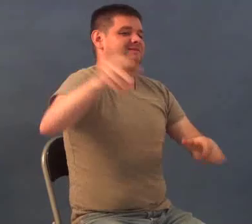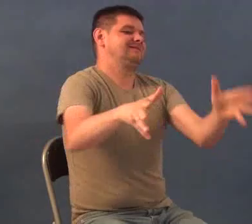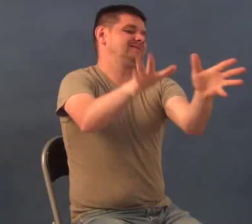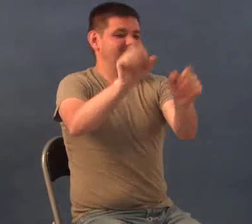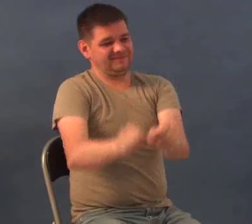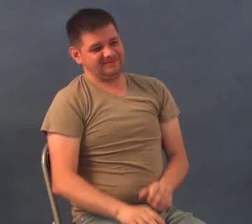Policjant biegnie za nimi.